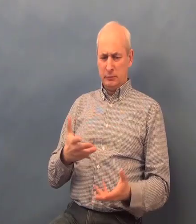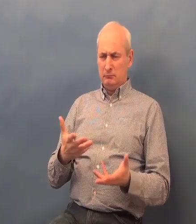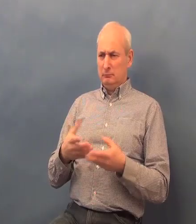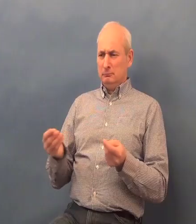Dobra.